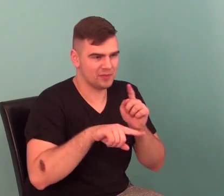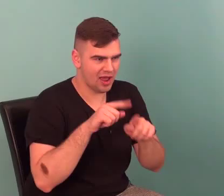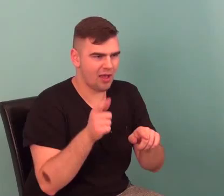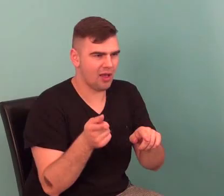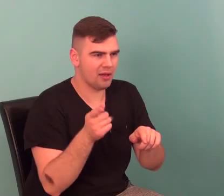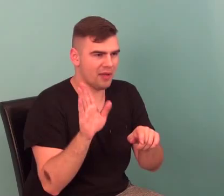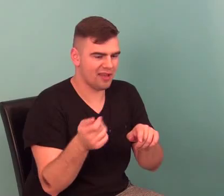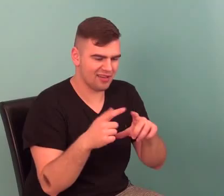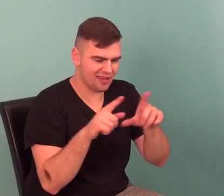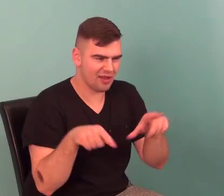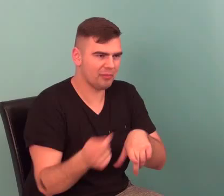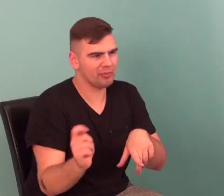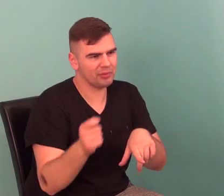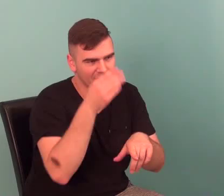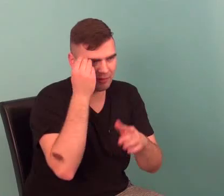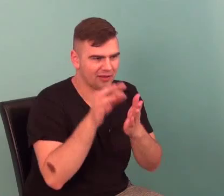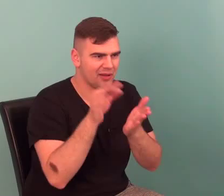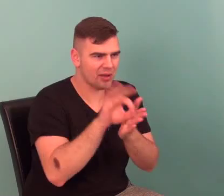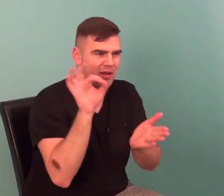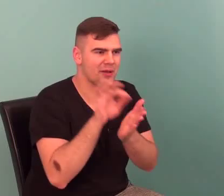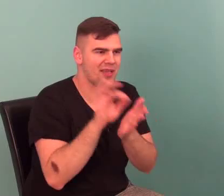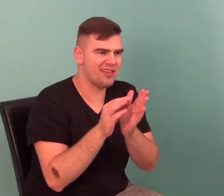I ma w ręku rakietkę do ping-ponga, którą bawi się odbijając piłeczkę.